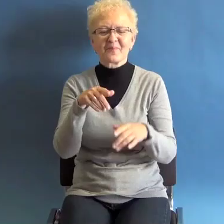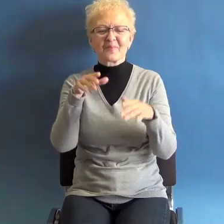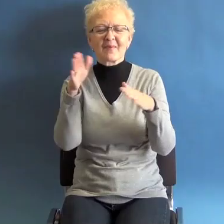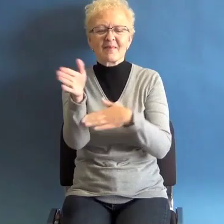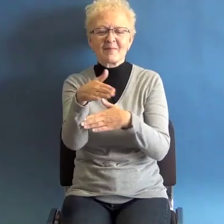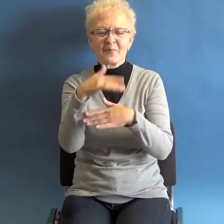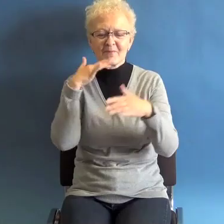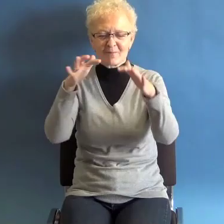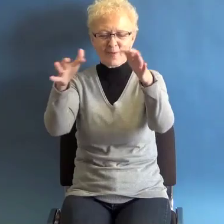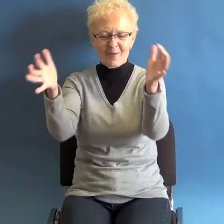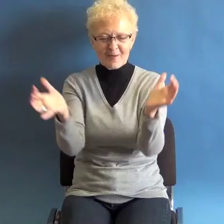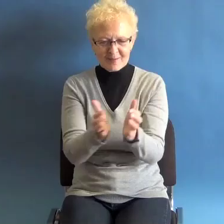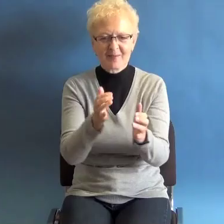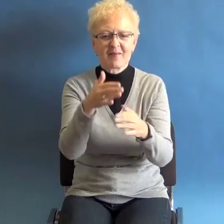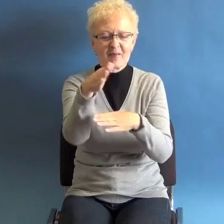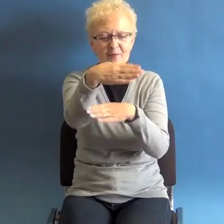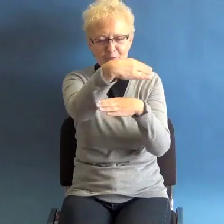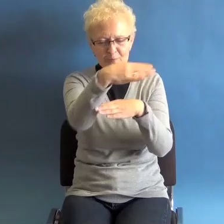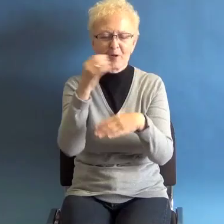Ryba pływa w akwarium w kształcie kuli.